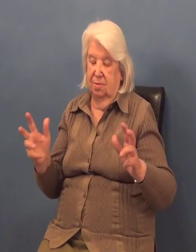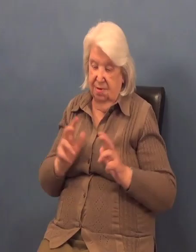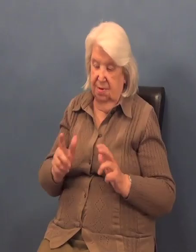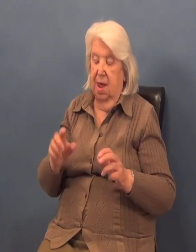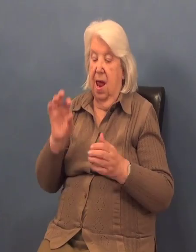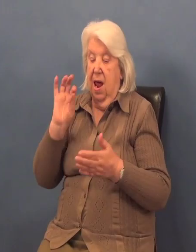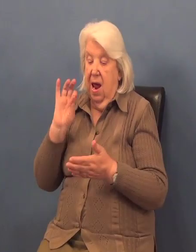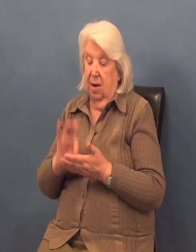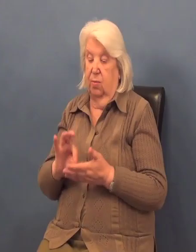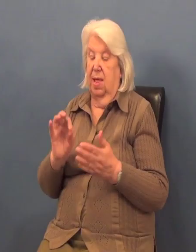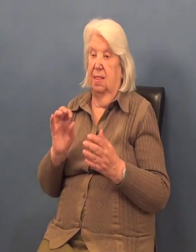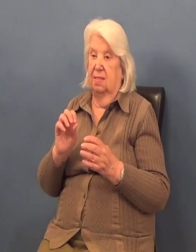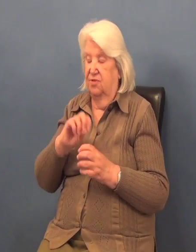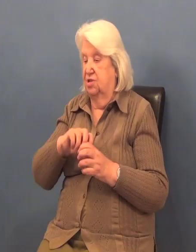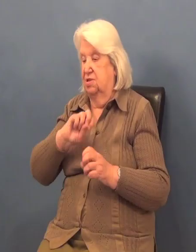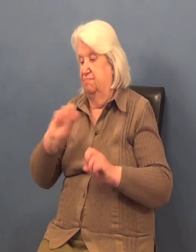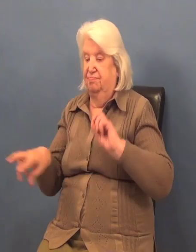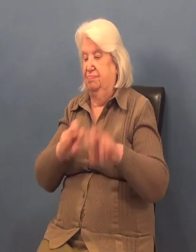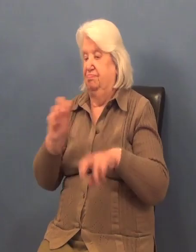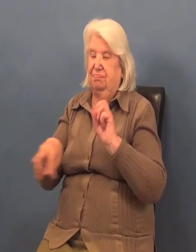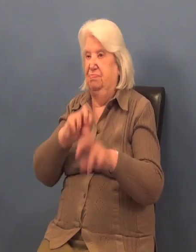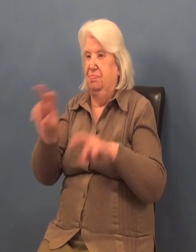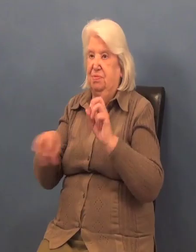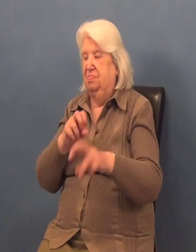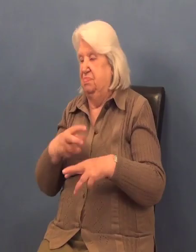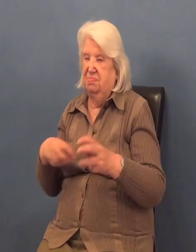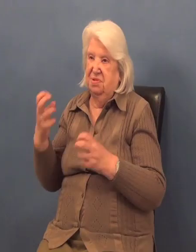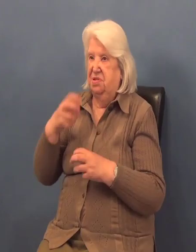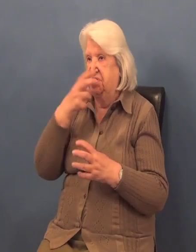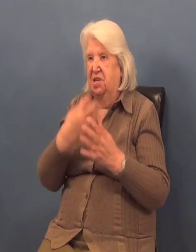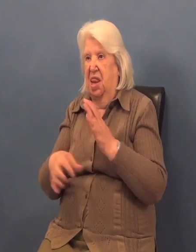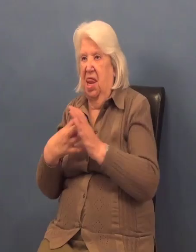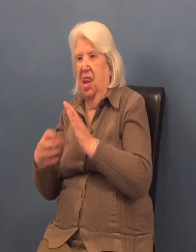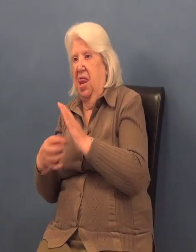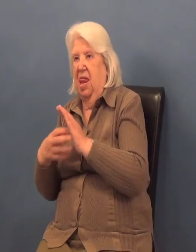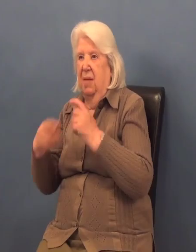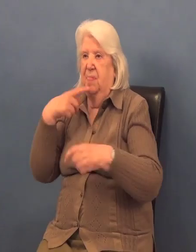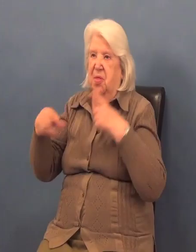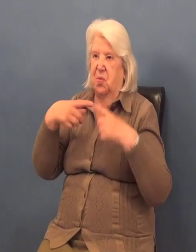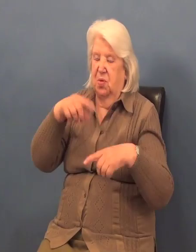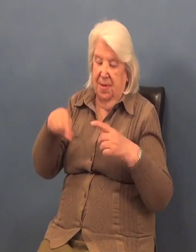Akurat uczestnicy wysiadają z autobusu, gadają, plotkują.